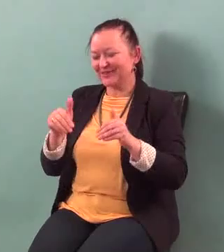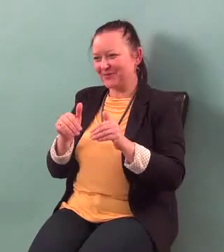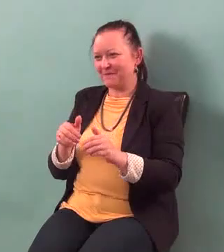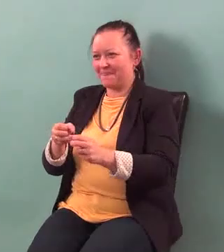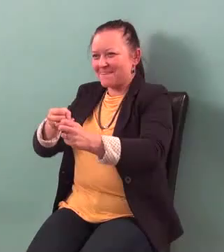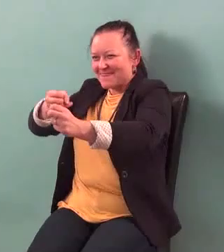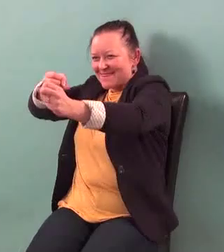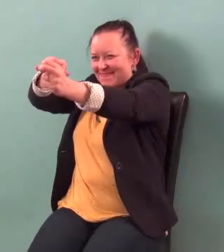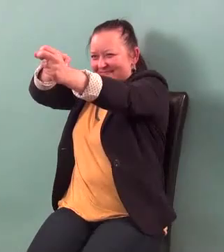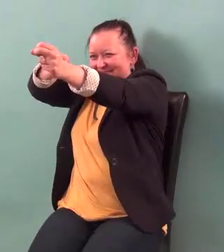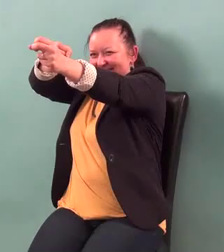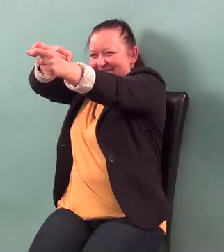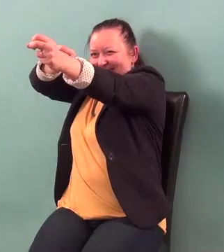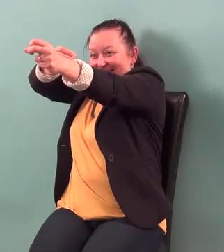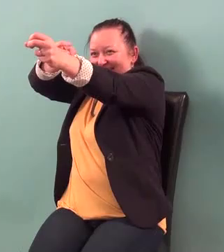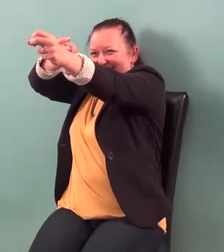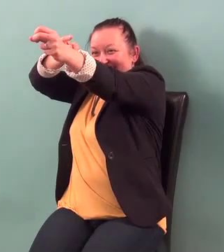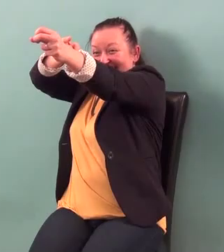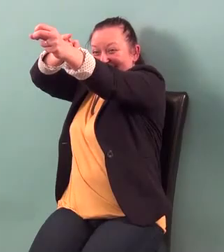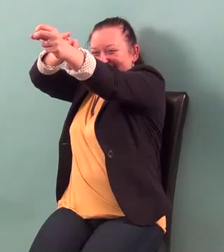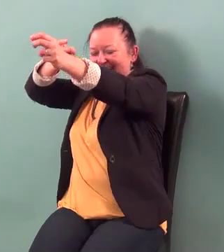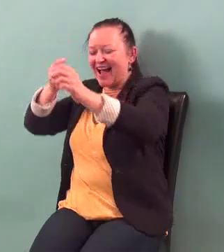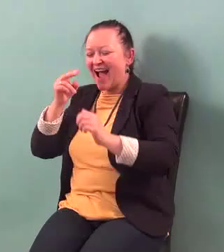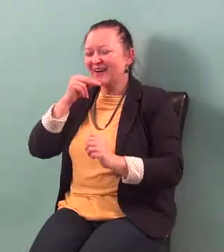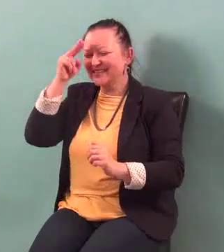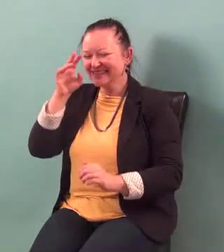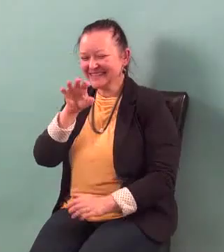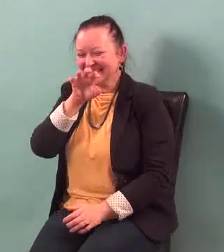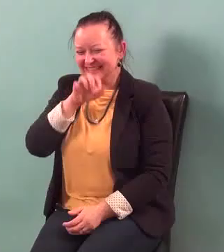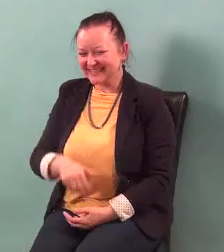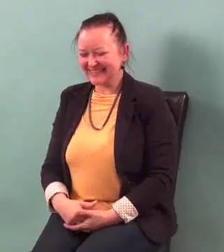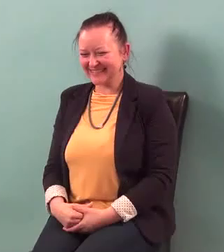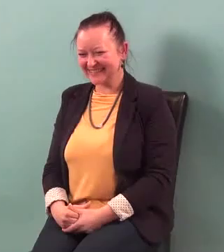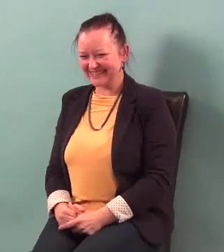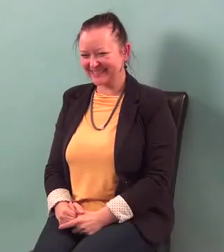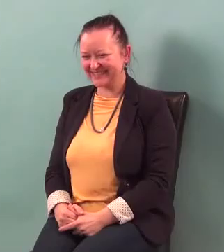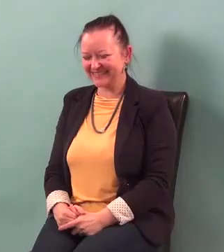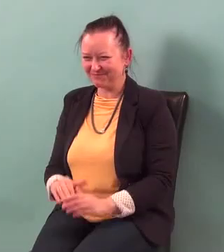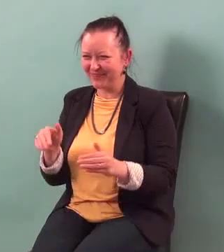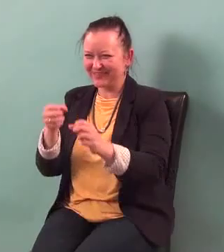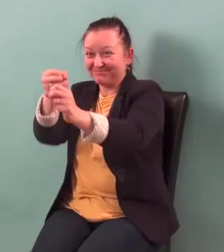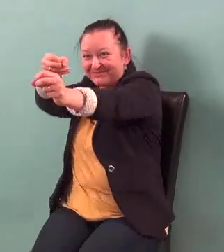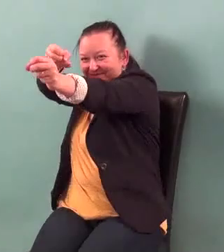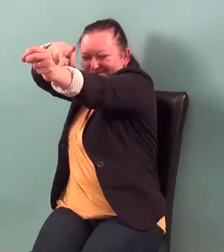Napina łuk, a ojciec stoi i patrzy zadowolony, teraz może spokojnie strzelać z łuku.